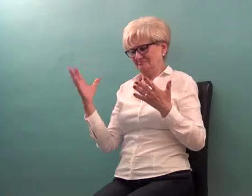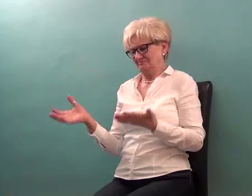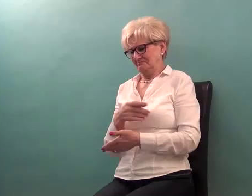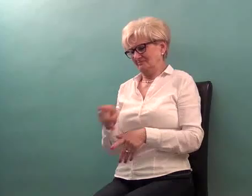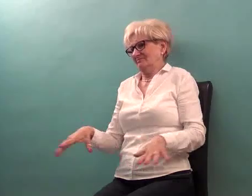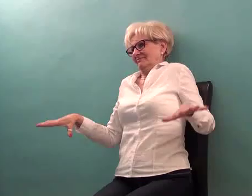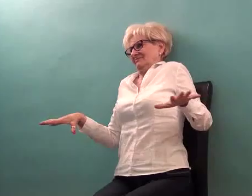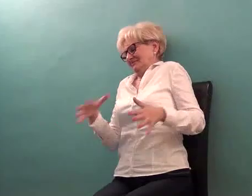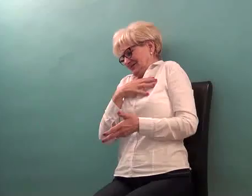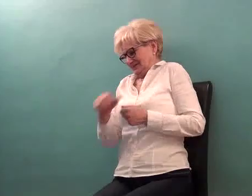Myszka Miki bardzo się przestraszyła.